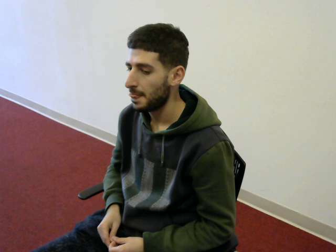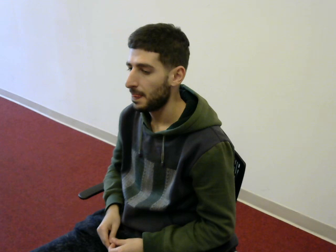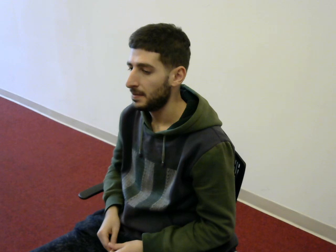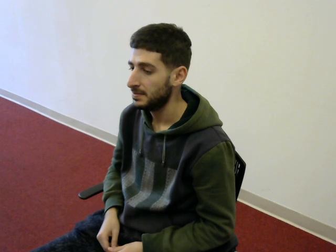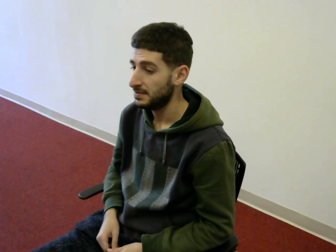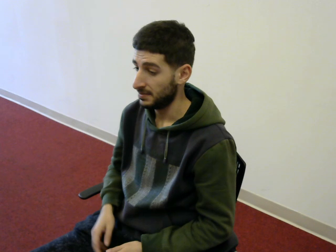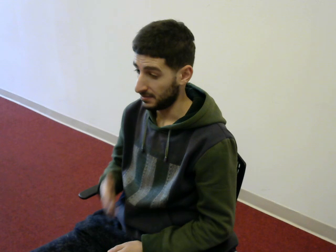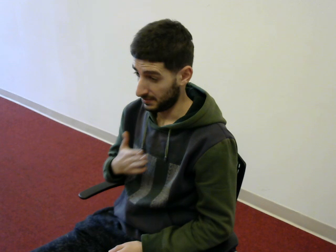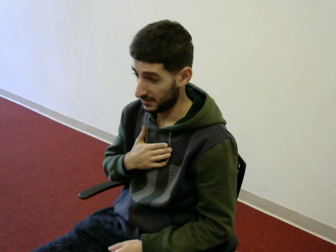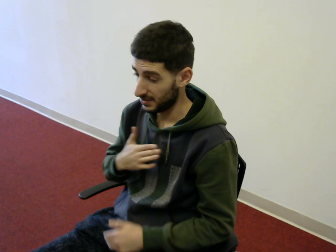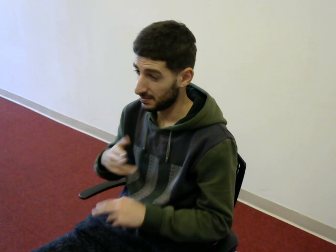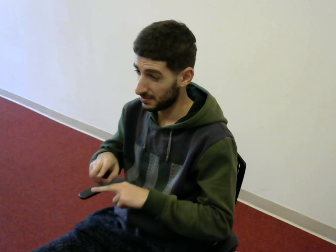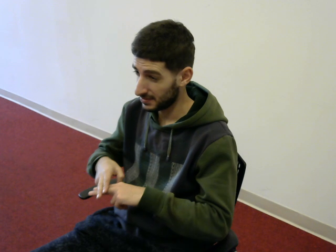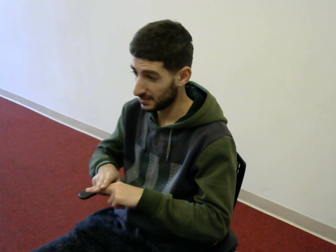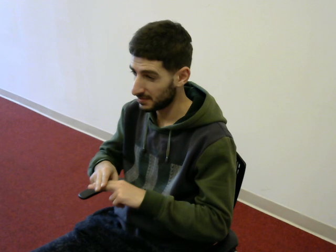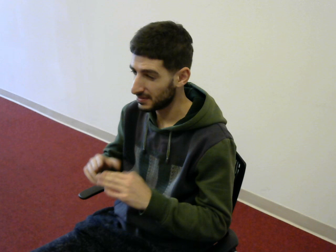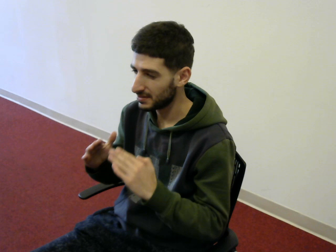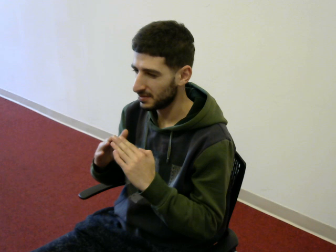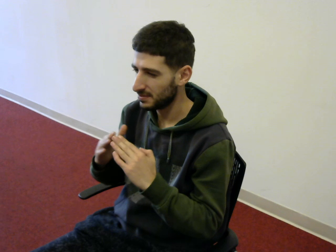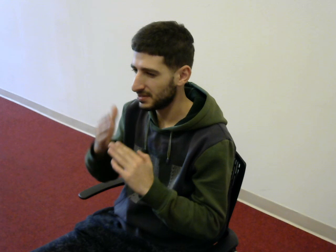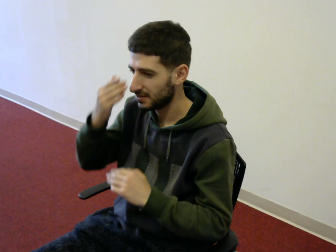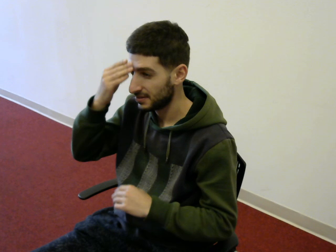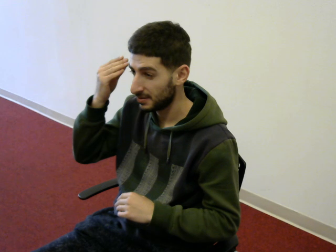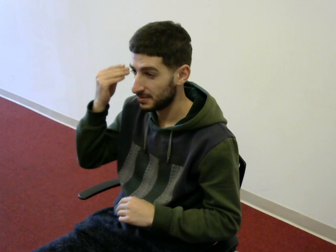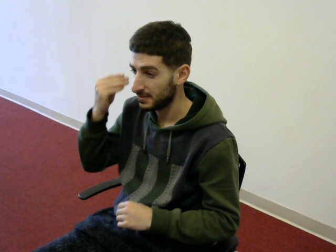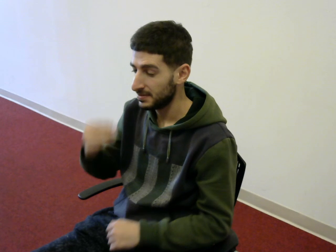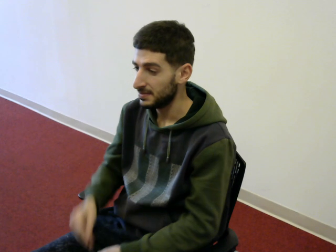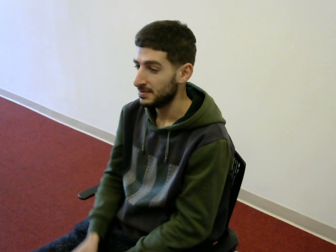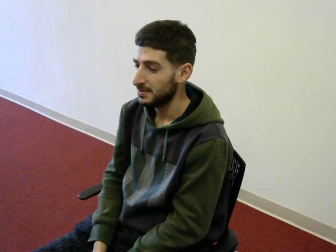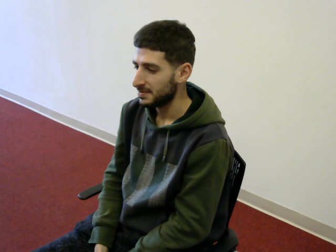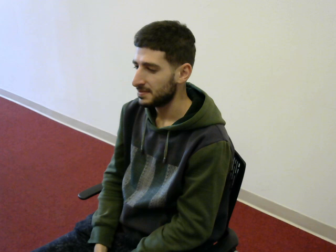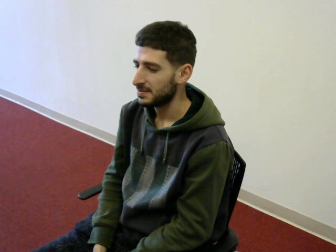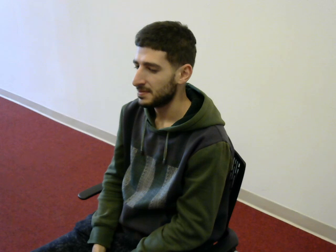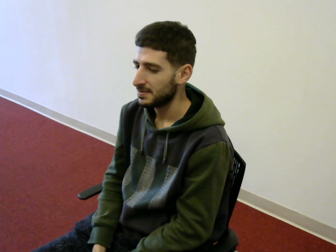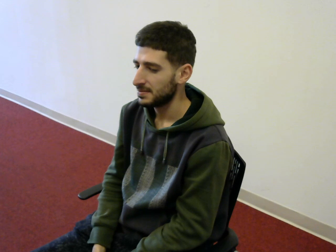Mən şəxsiyyət vəsiqəsini evdə unutmuşam